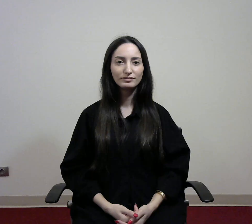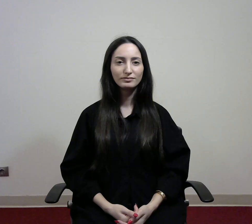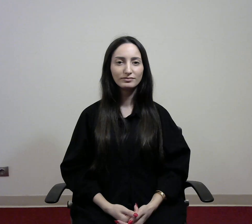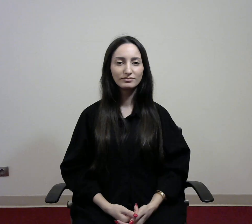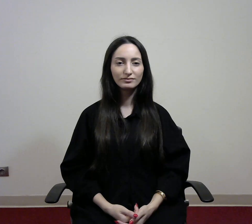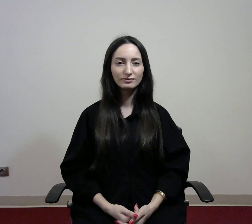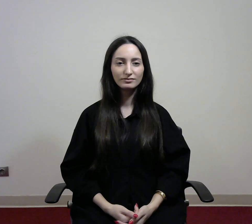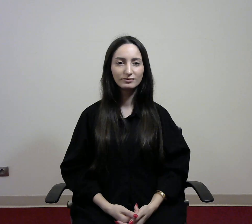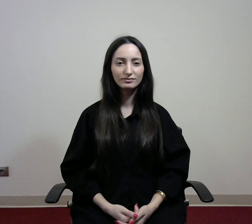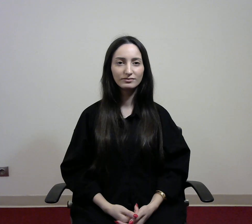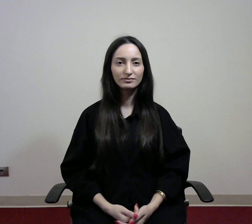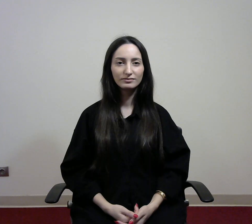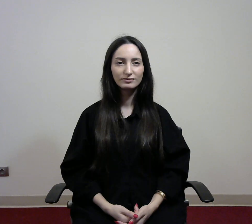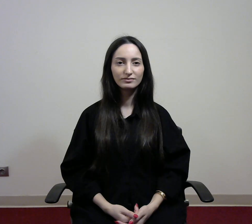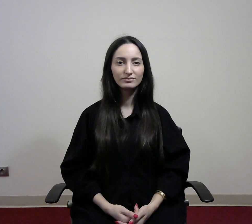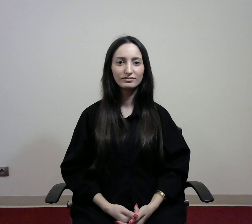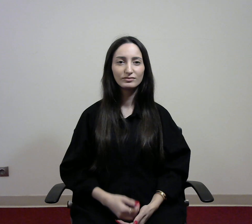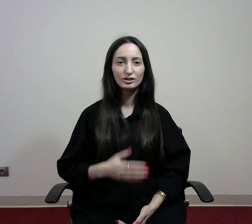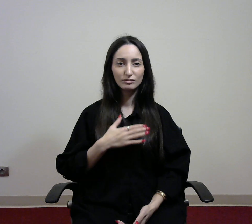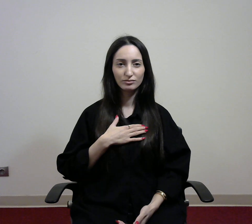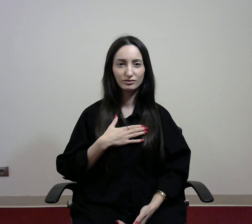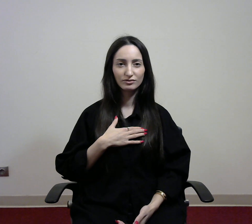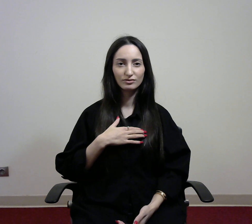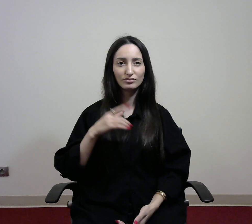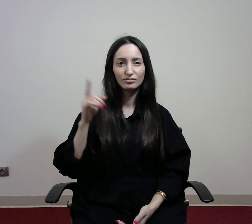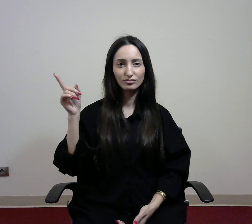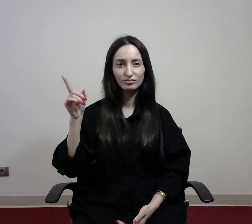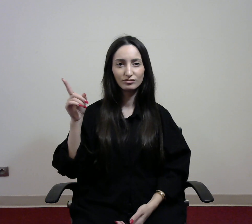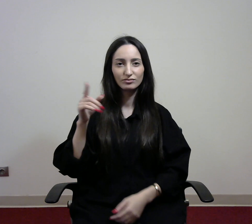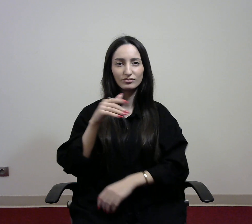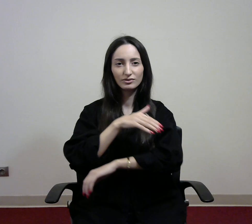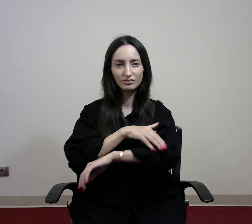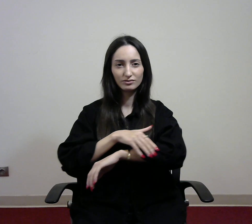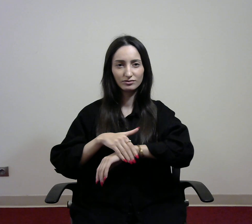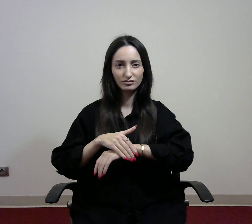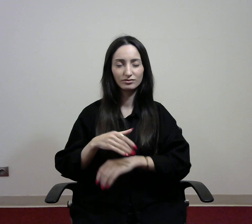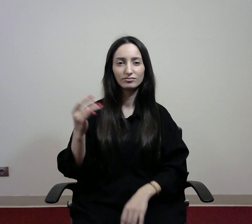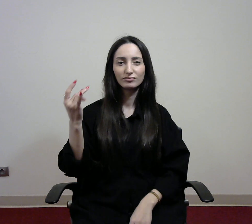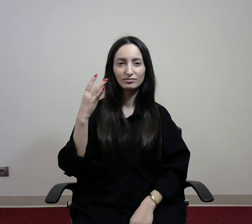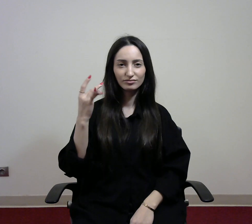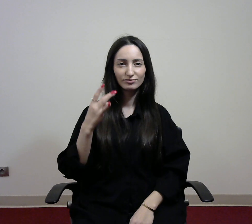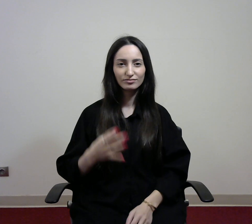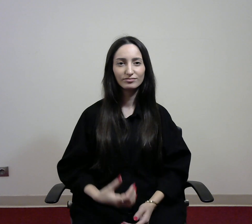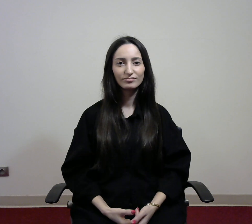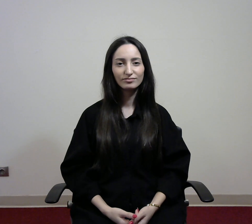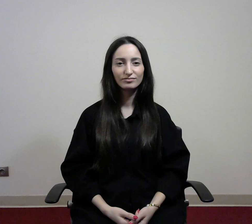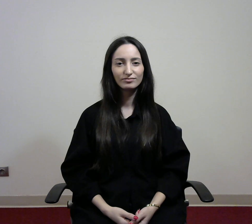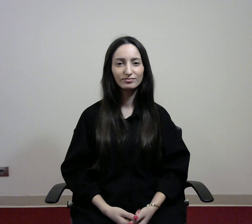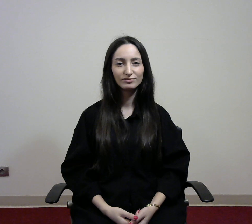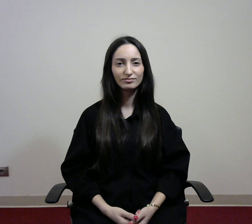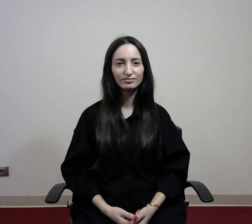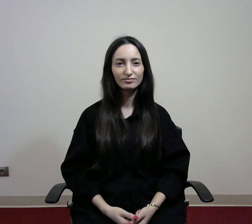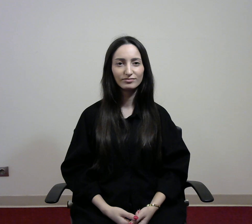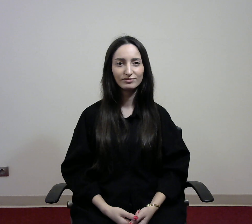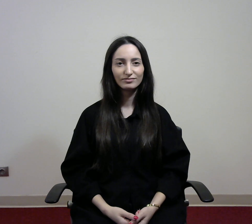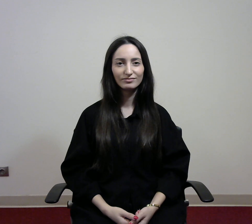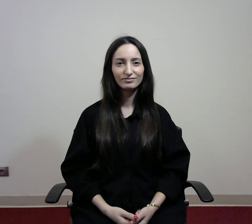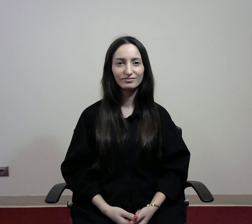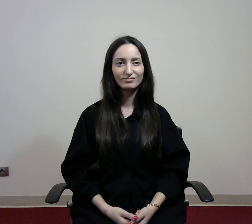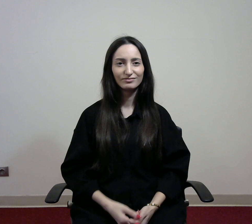Mənə oranın ünvanını deyin